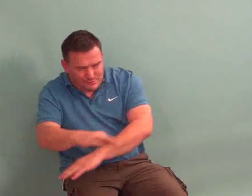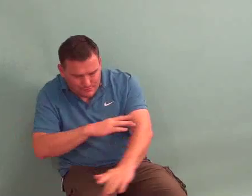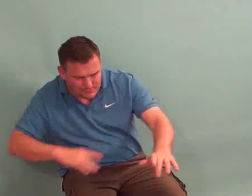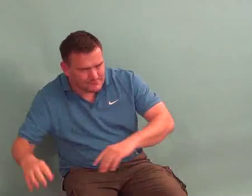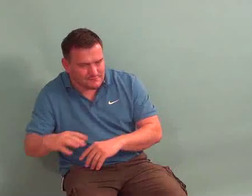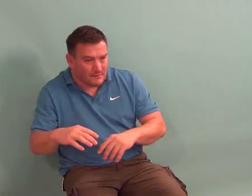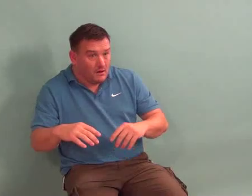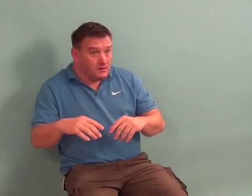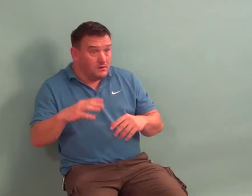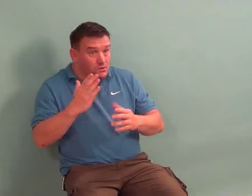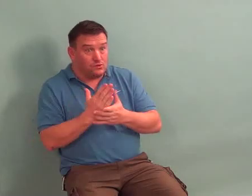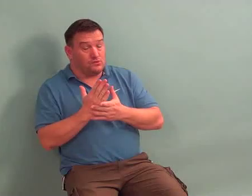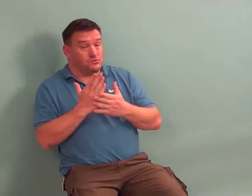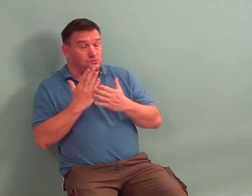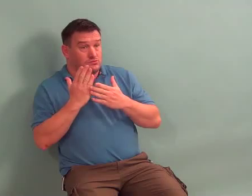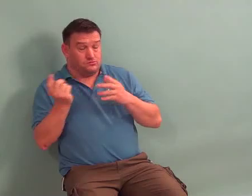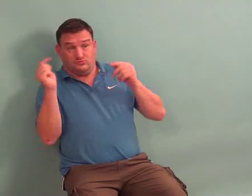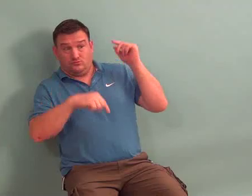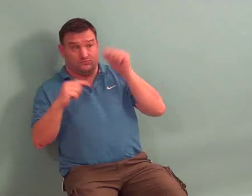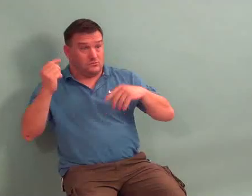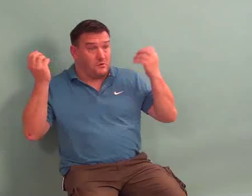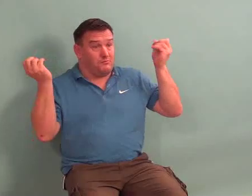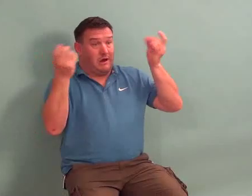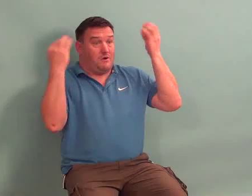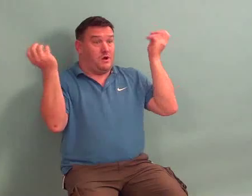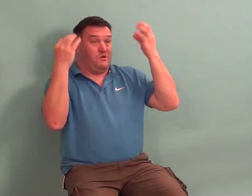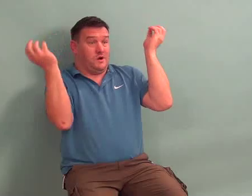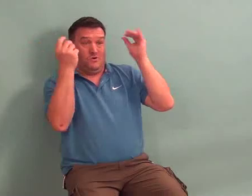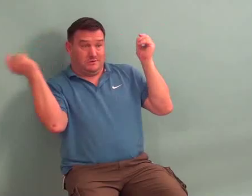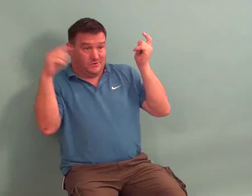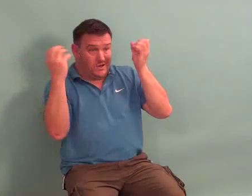Nagle ktoś przyszedł i włączył się alarm.